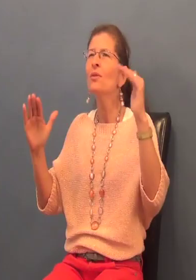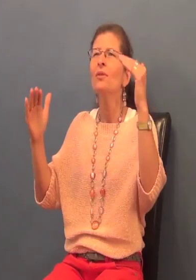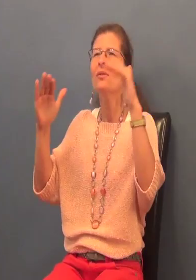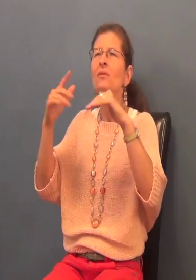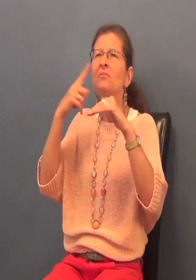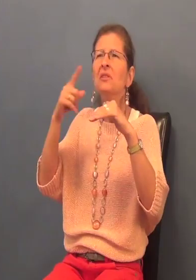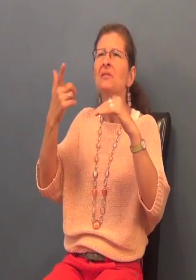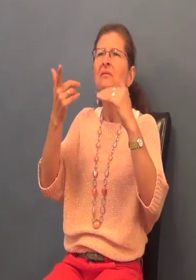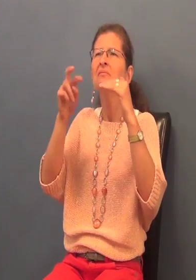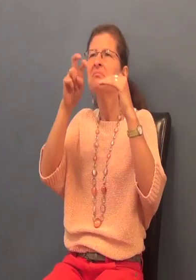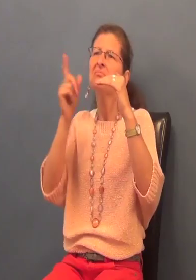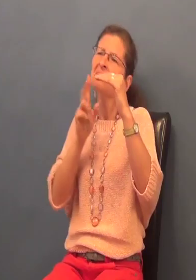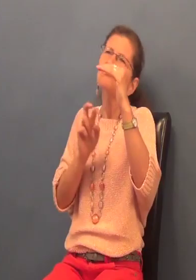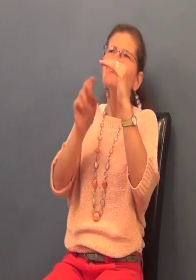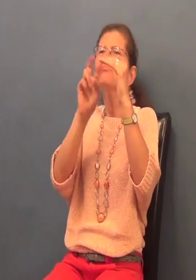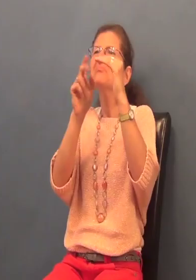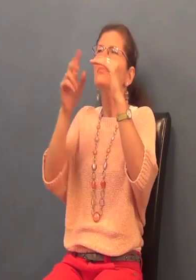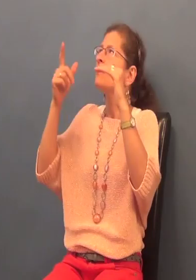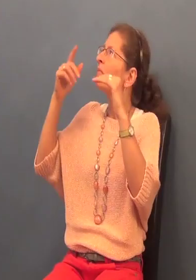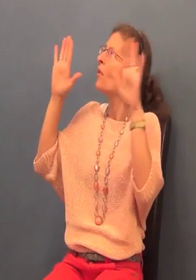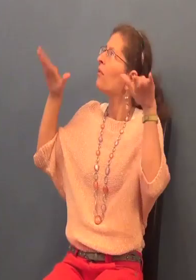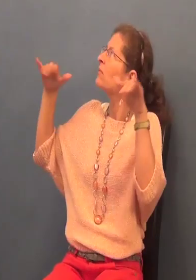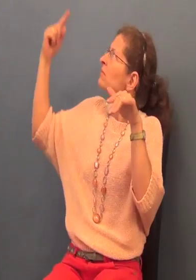Wspiął się na górę i zauważył lecące pszczoły.